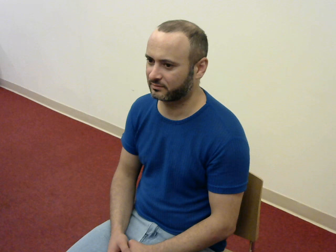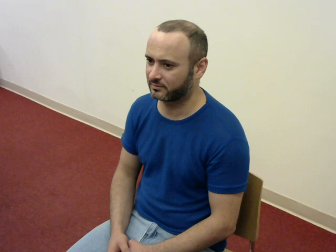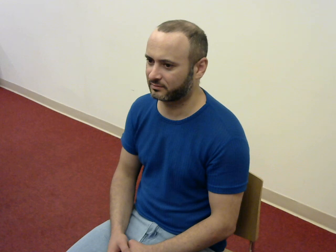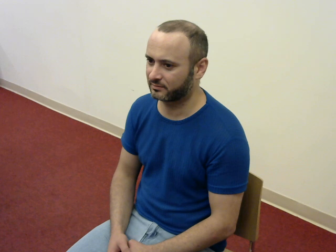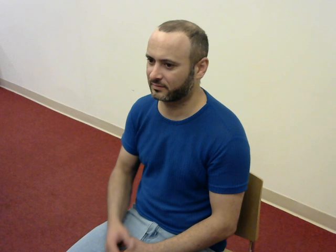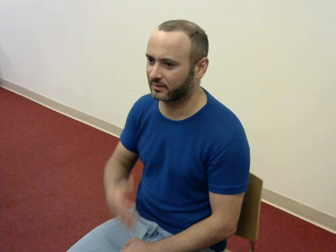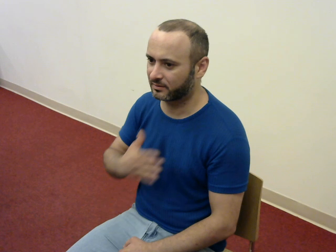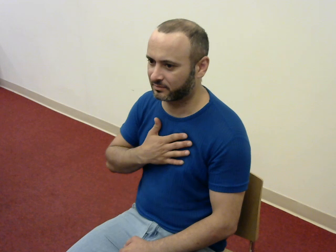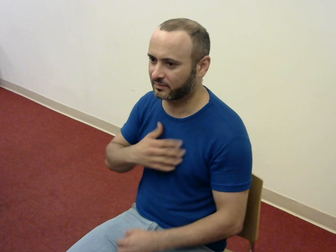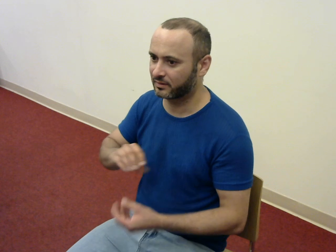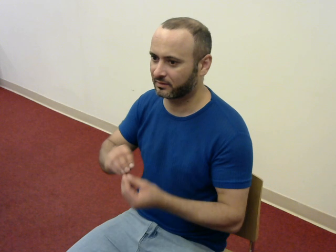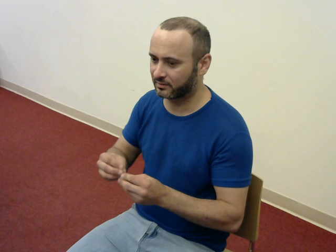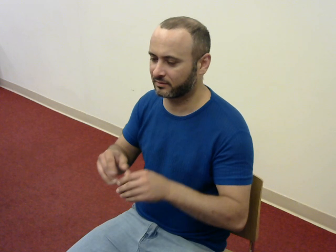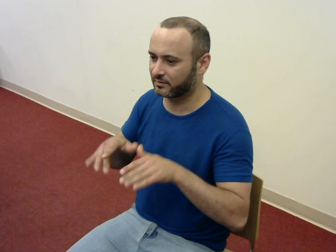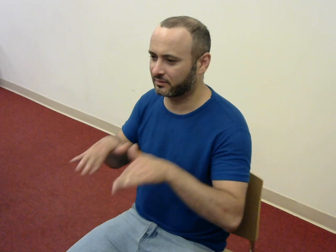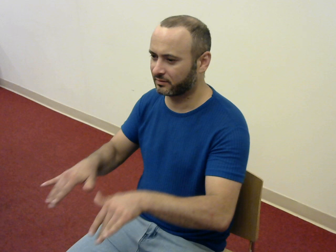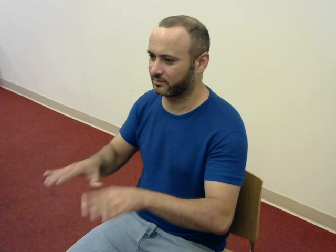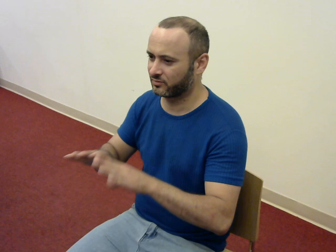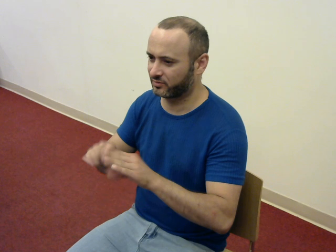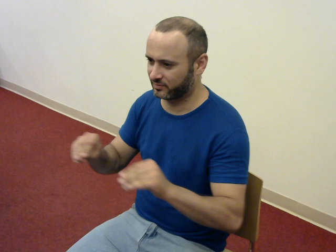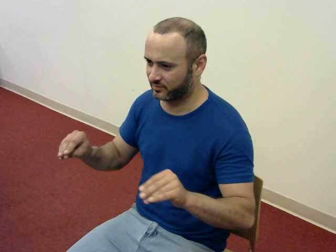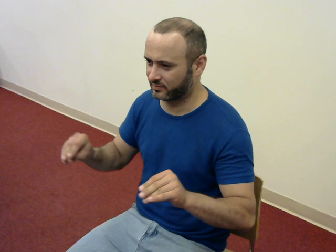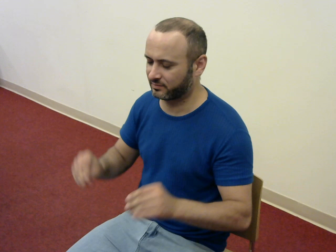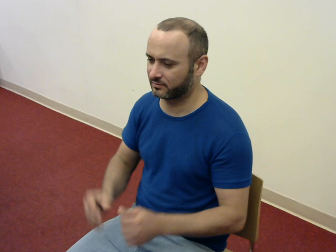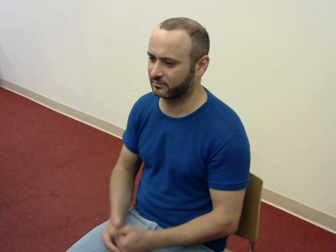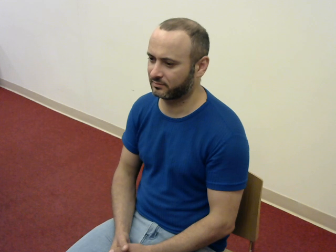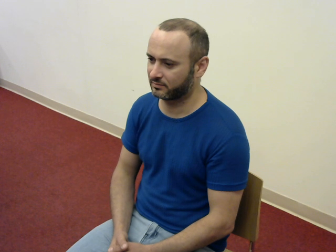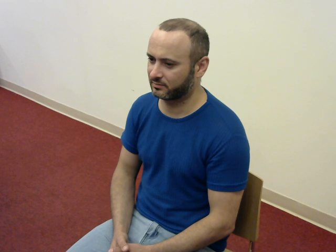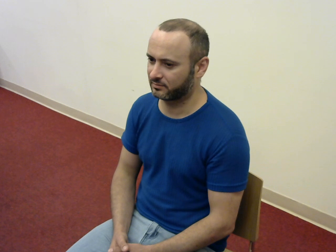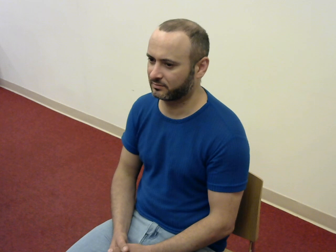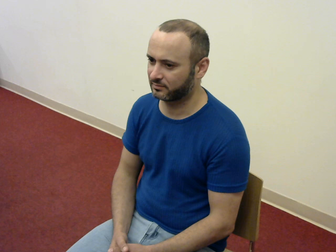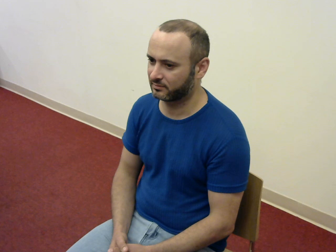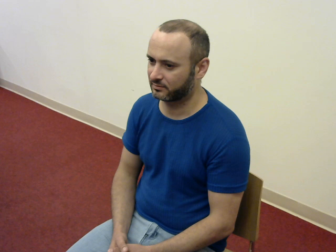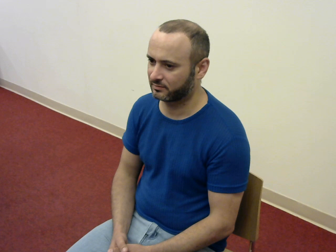Mənim problemim həll olundu